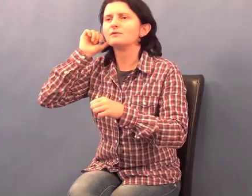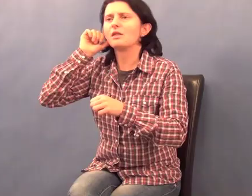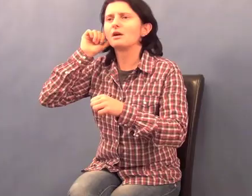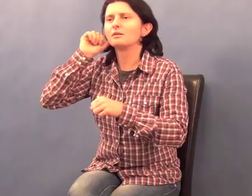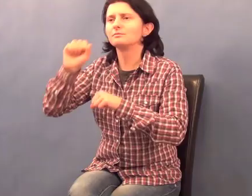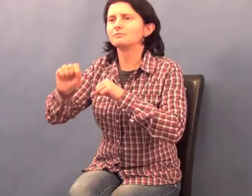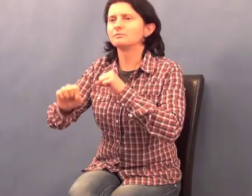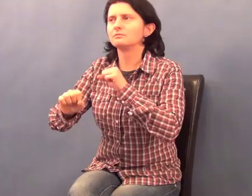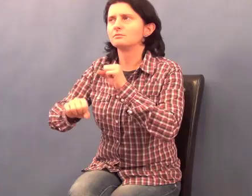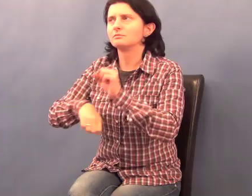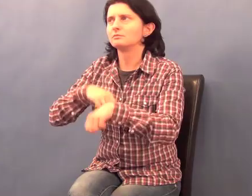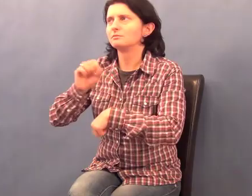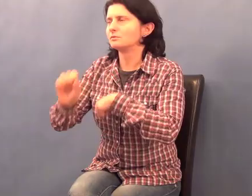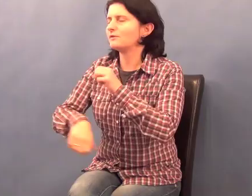Dziewczyna na rowerze.